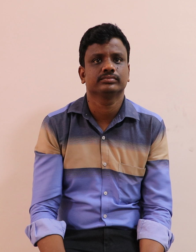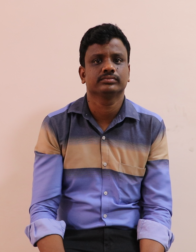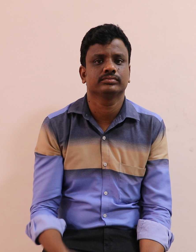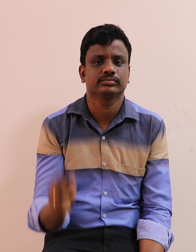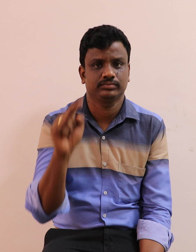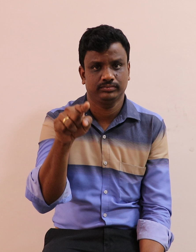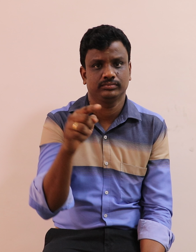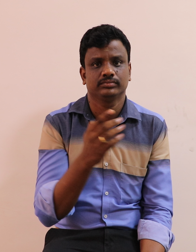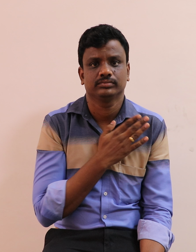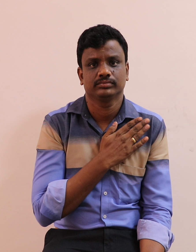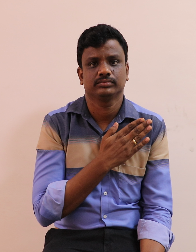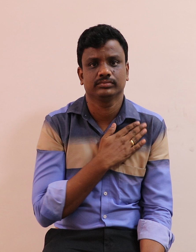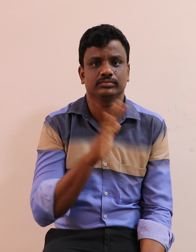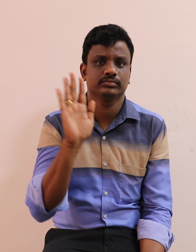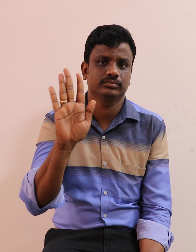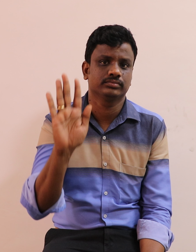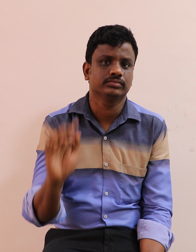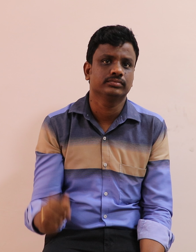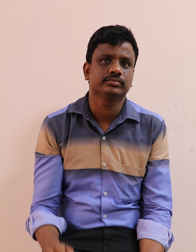that is so kind of you